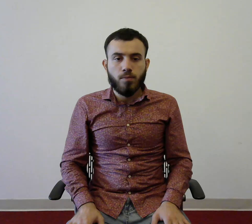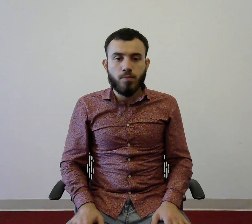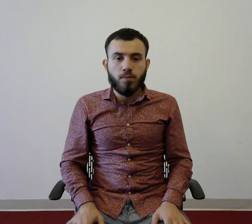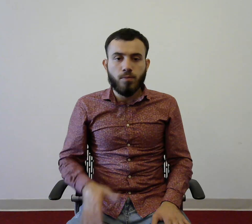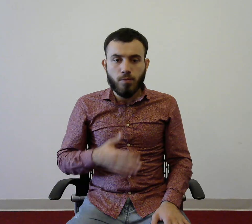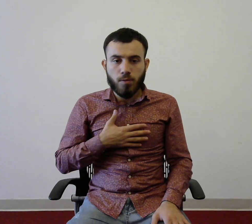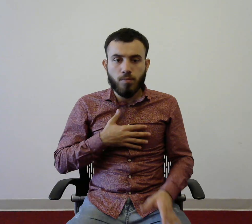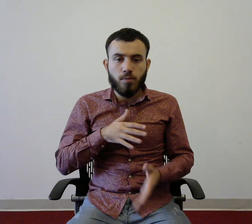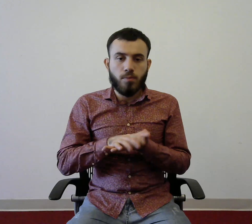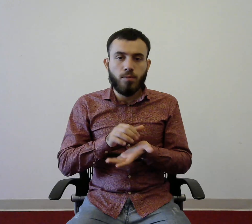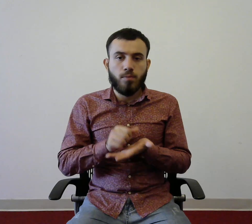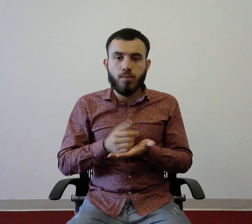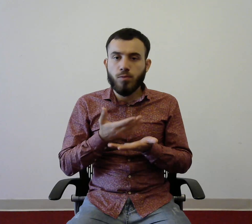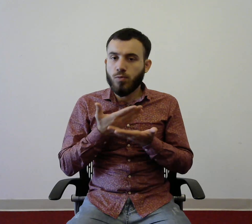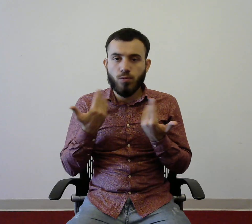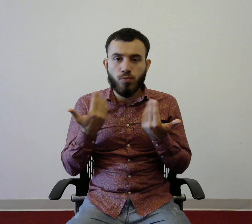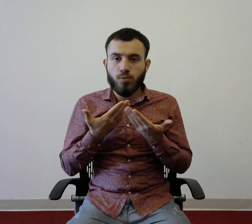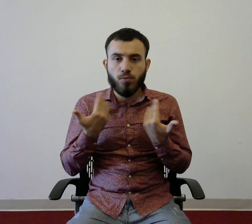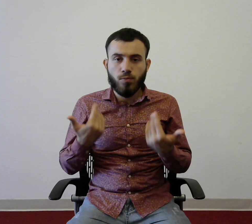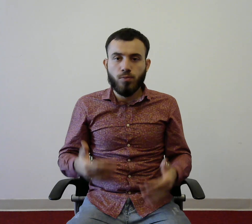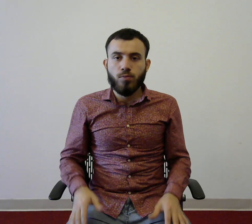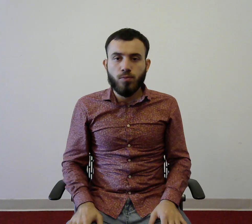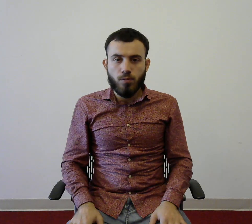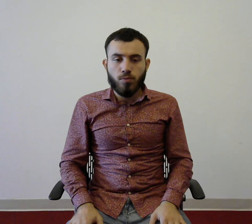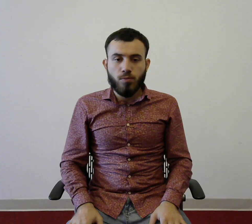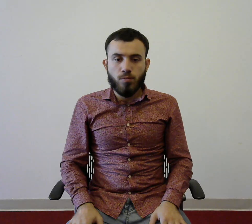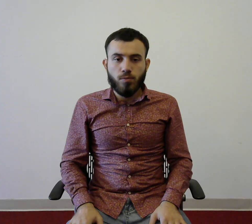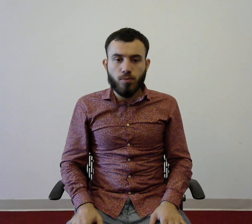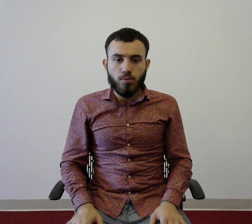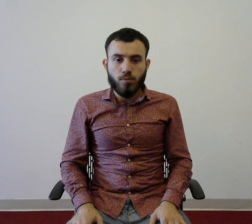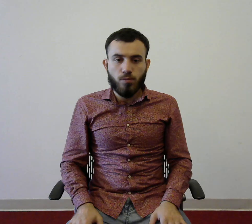Mənim ləqəbim yoxdur